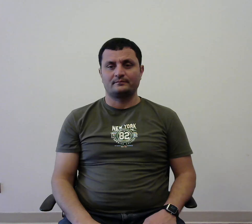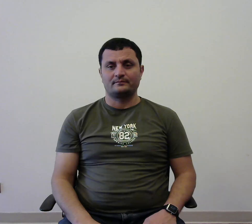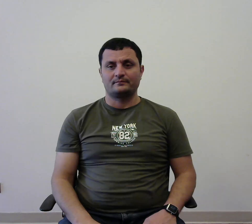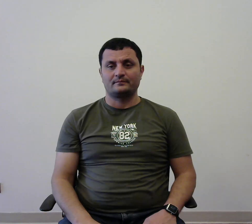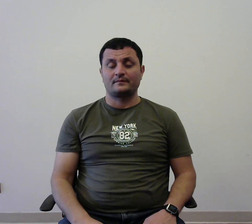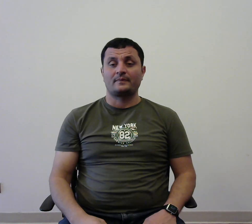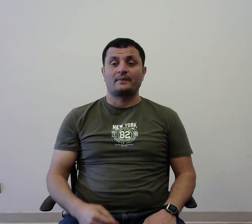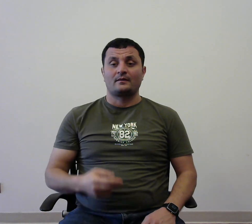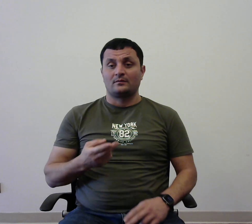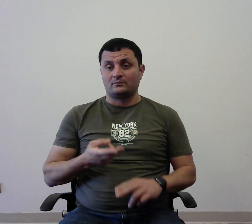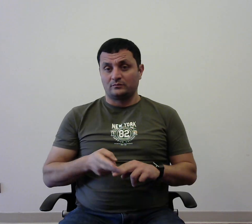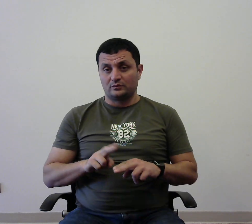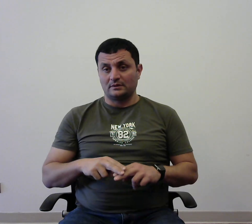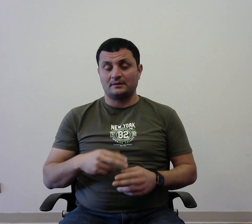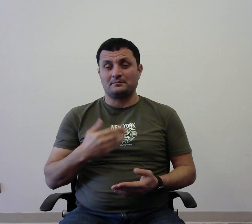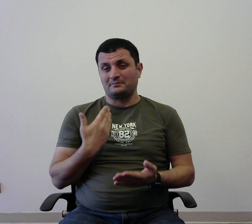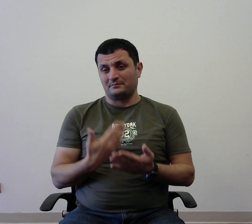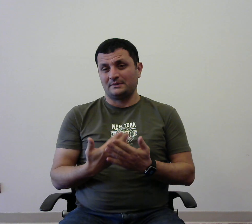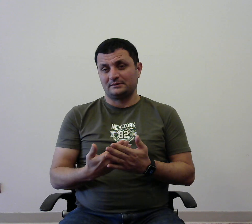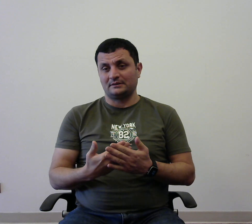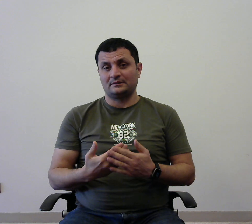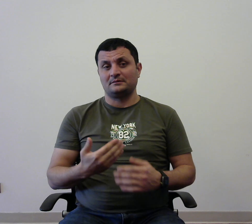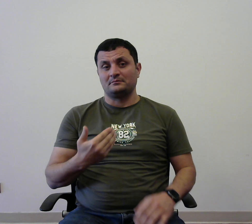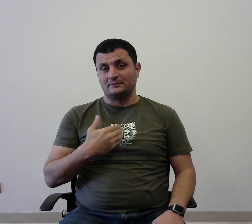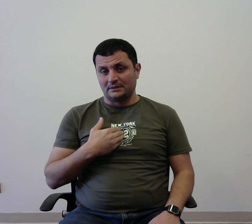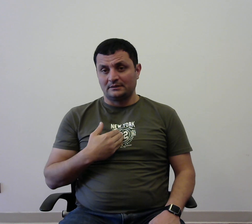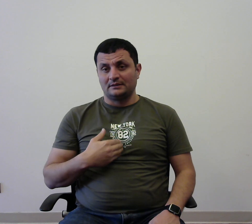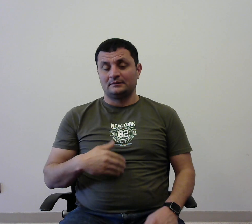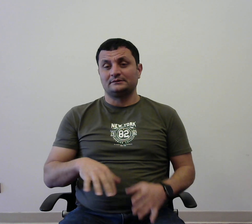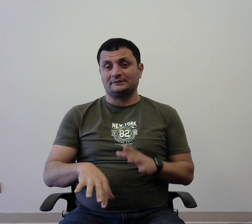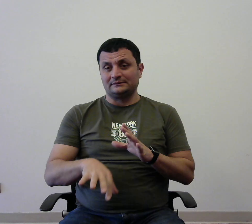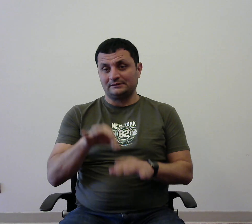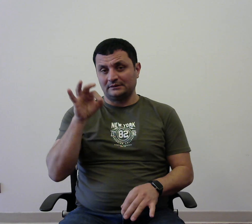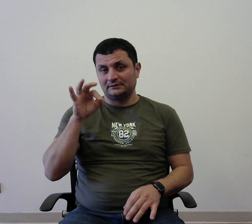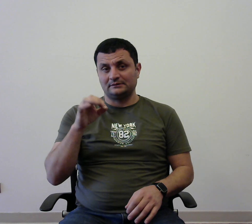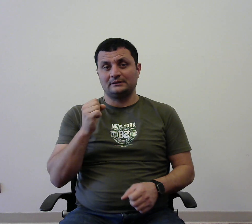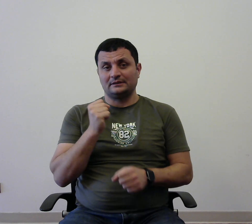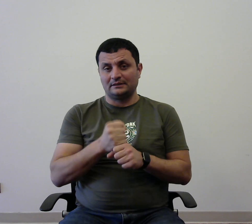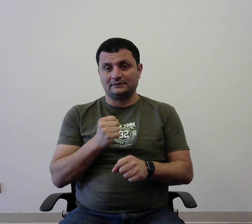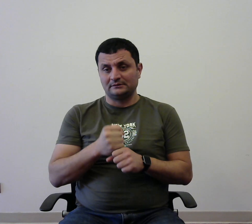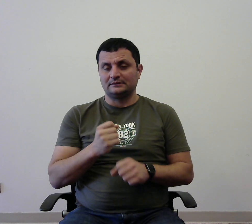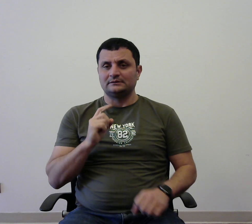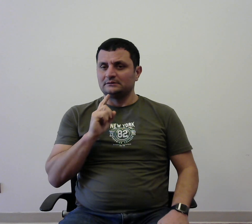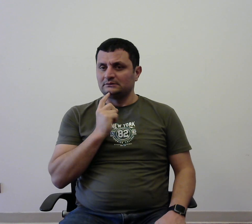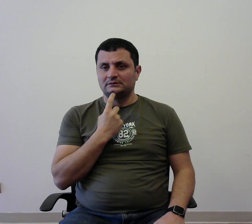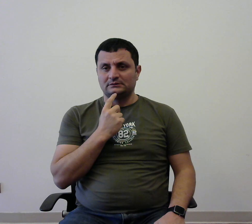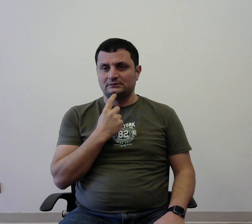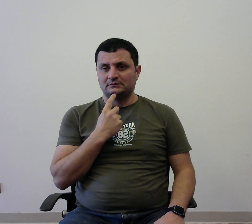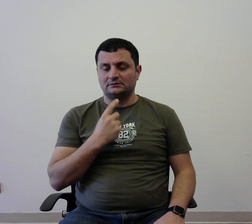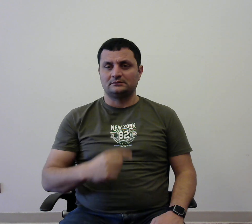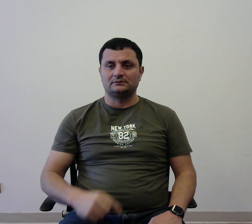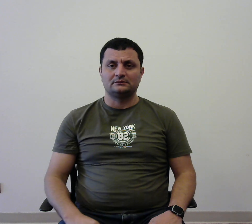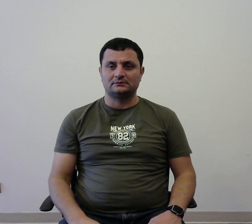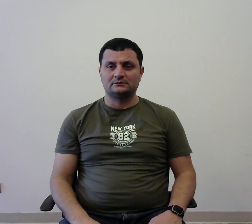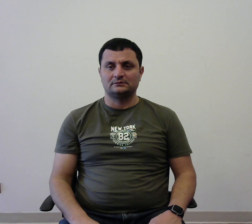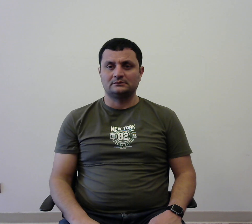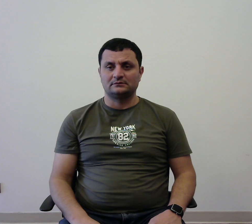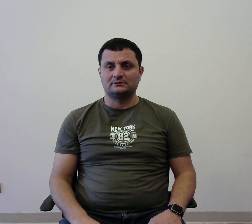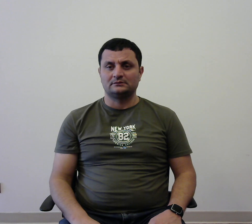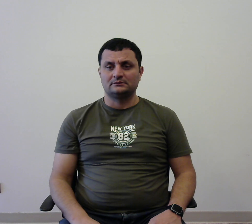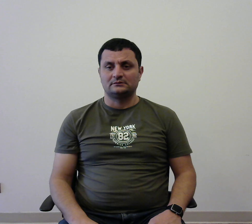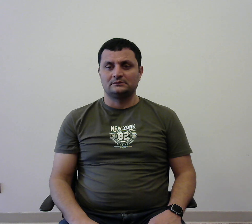Bu məsələdə mənə seçim etmək çətindir